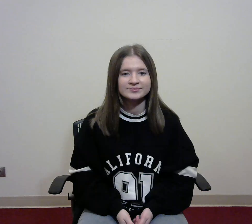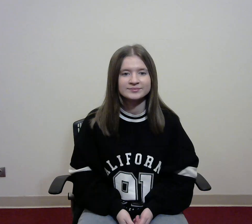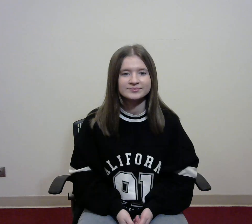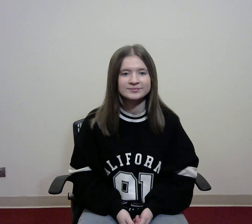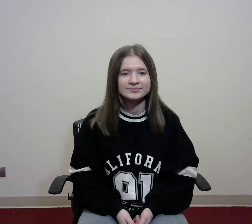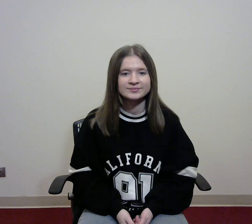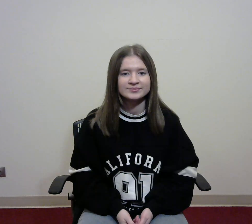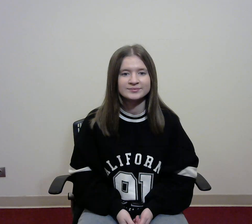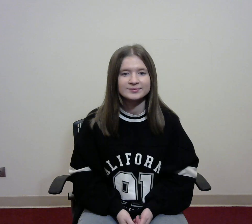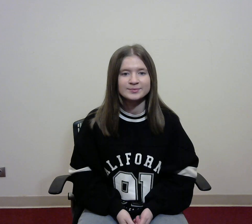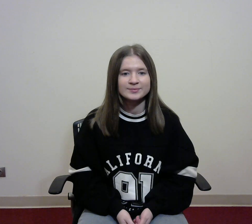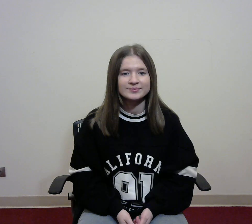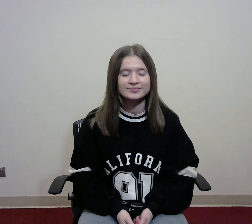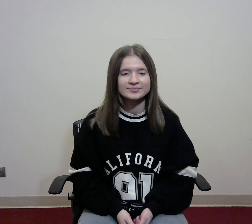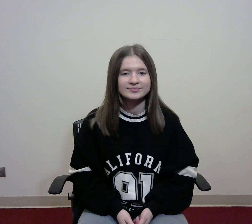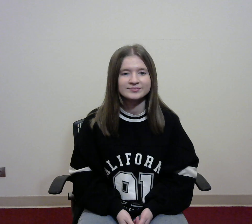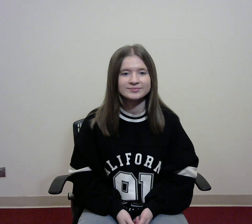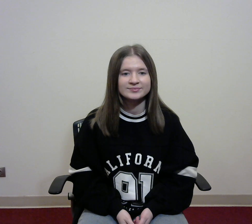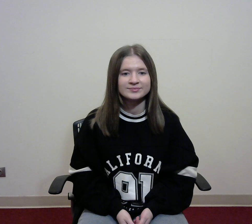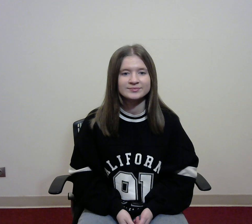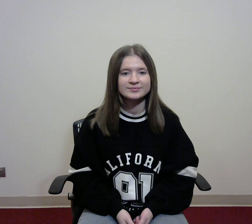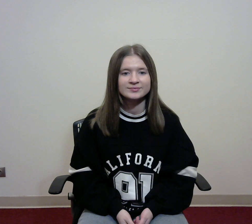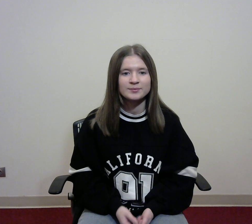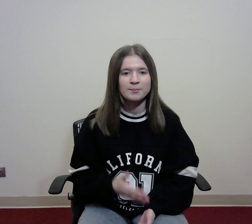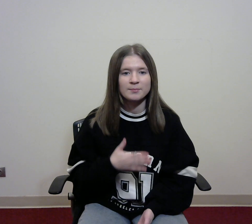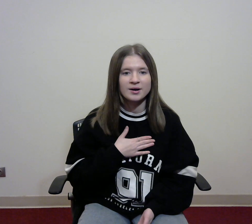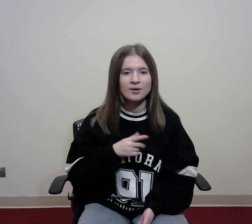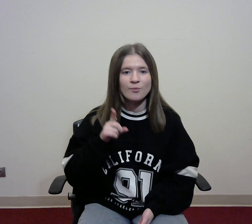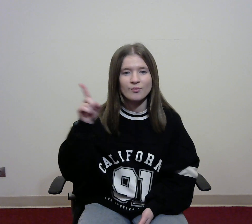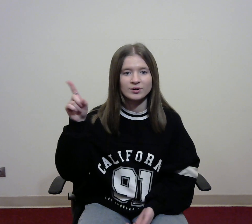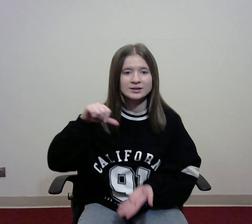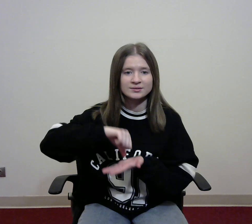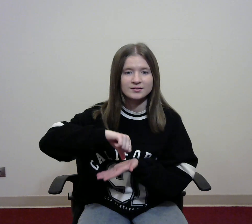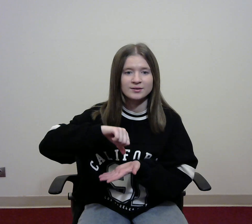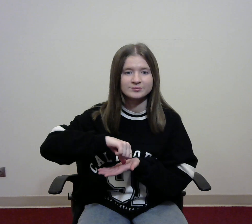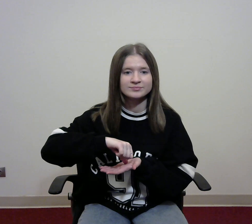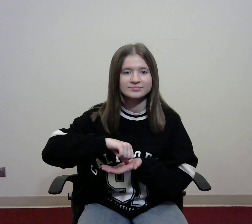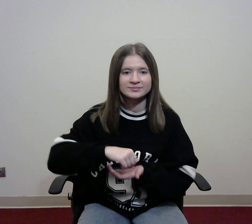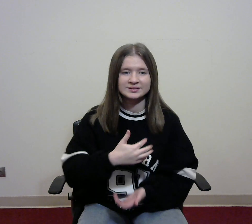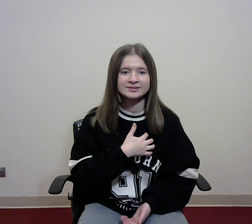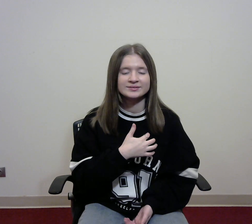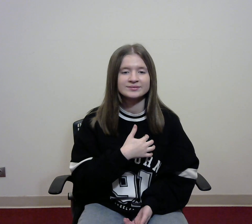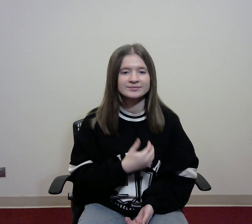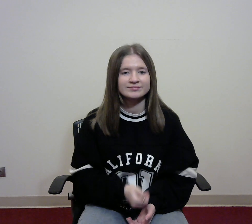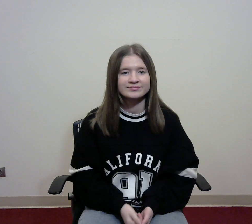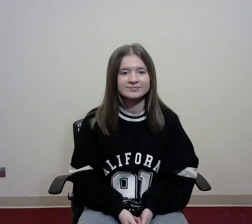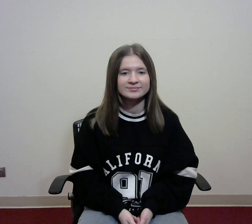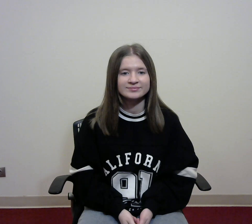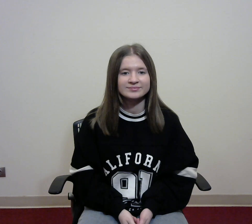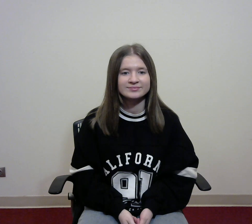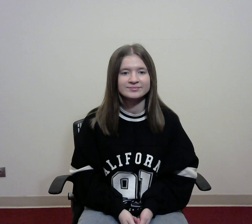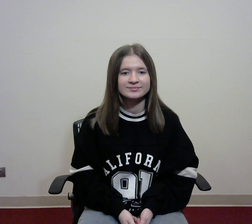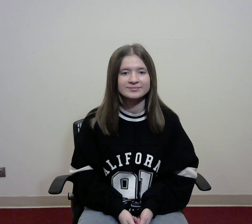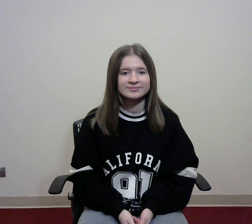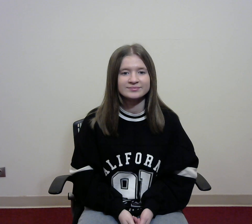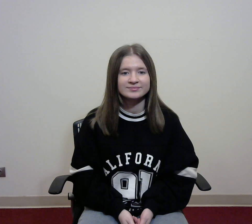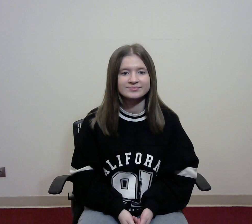Mən orda olmaq istəyərdim